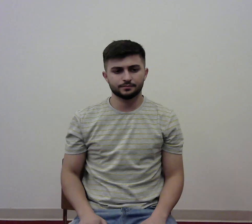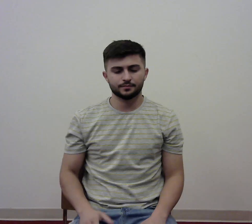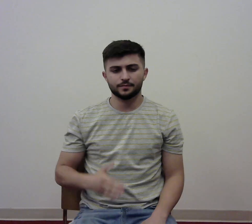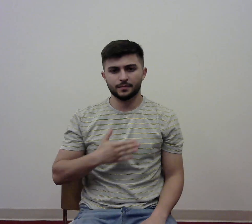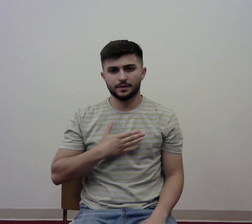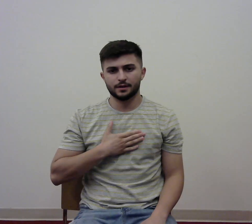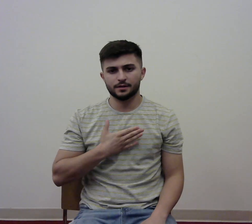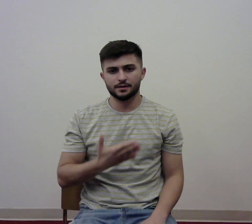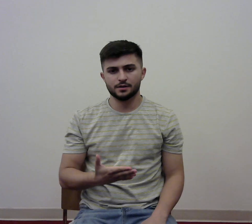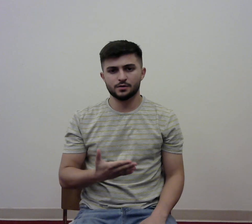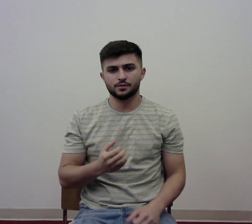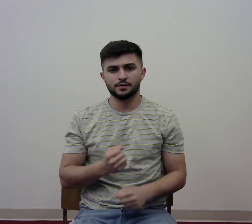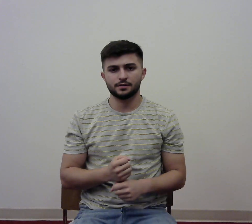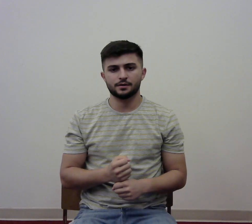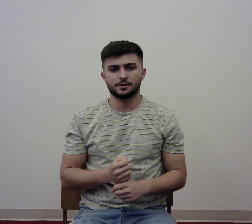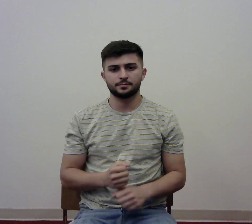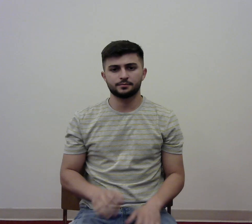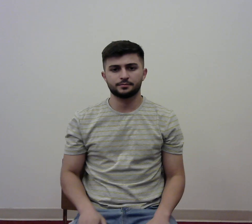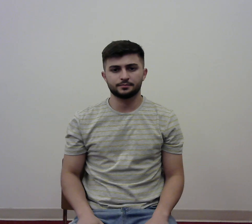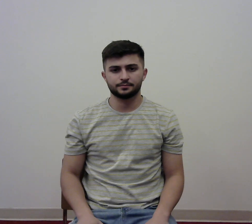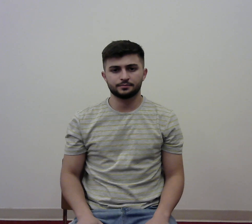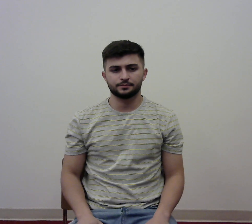Təşəkkür edirəm